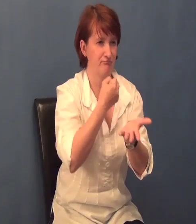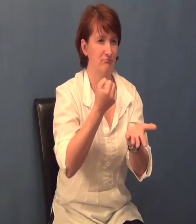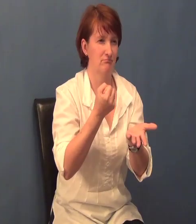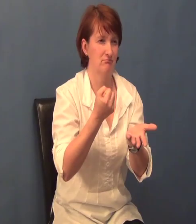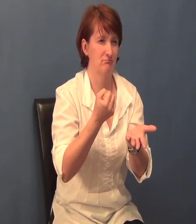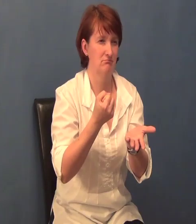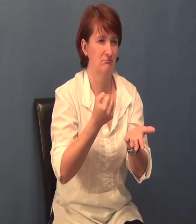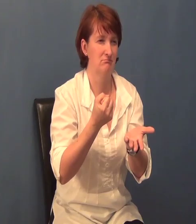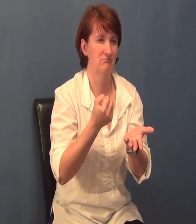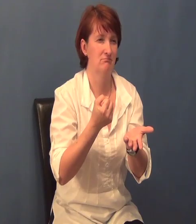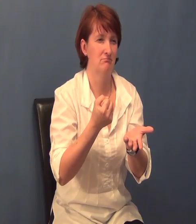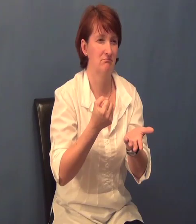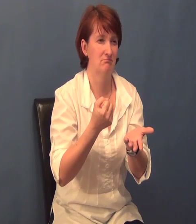Ratuje go, zabierając.